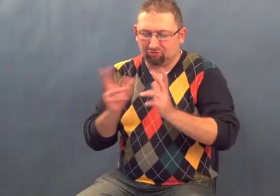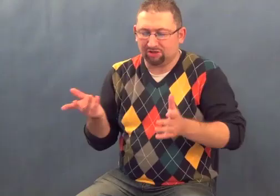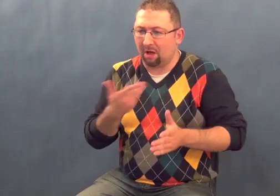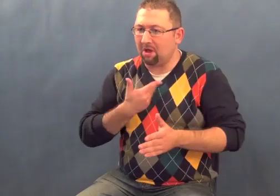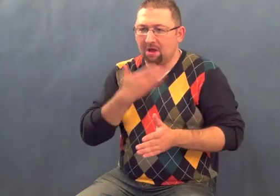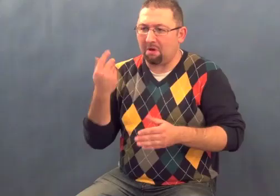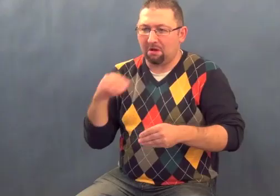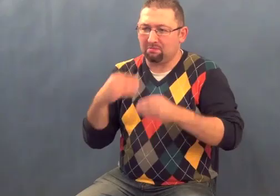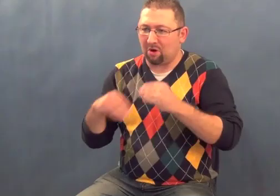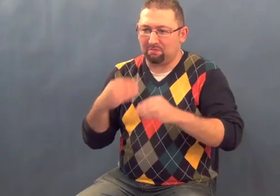Dla mnie nie ma problemu.